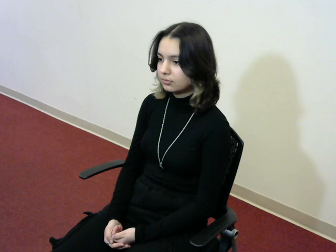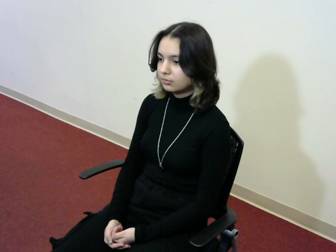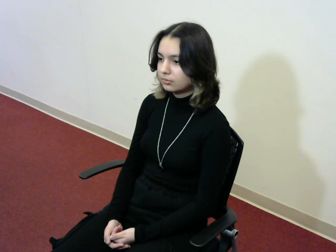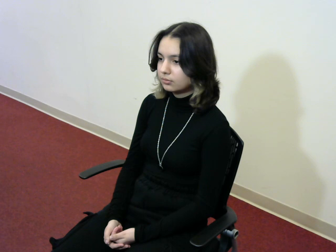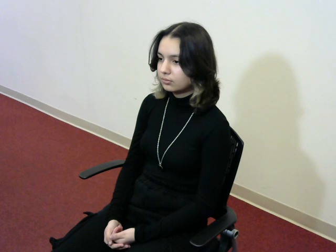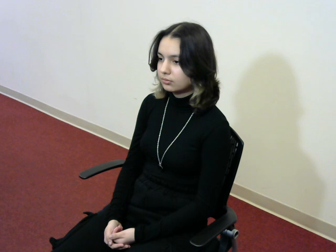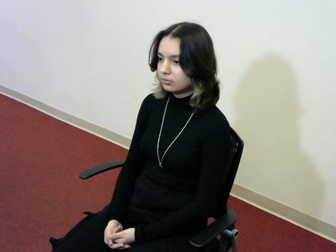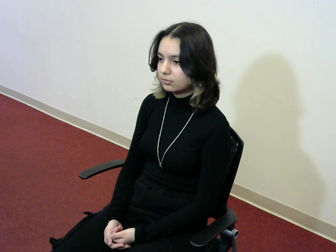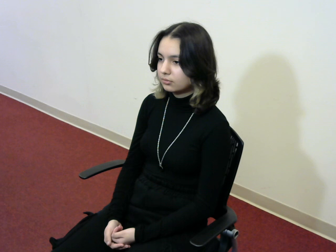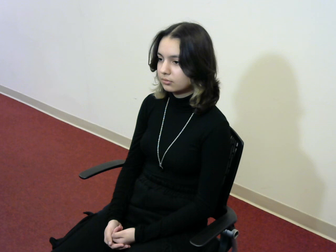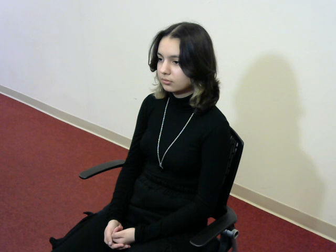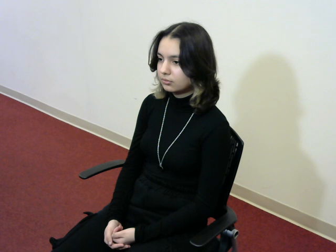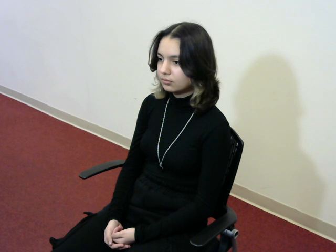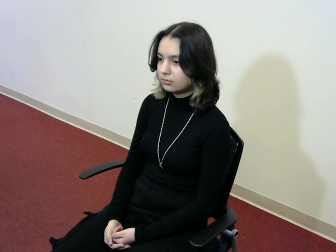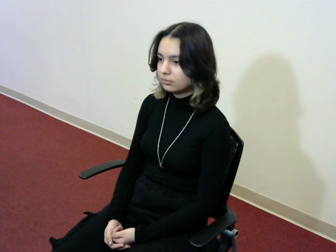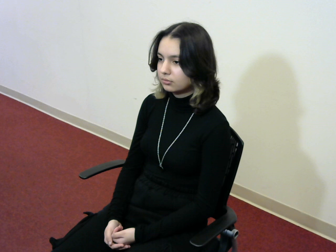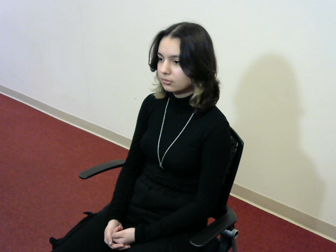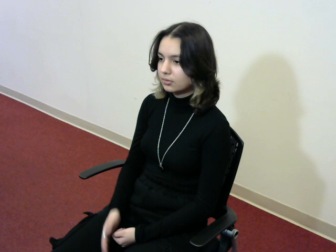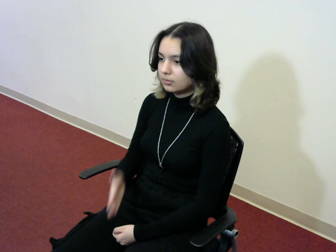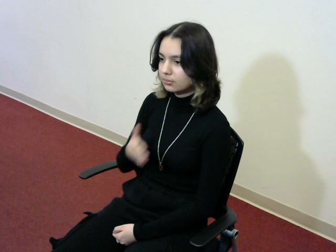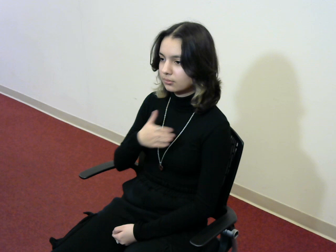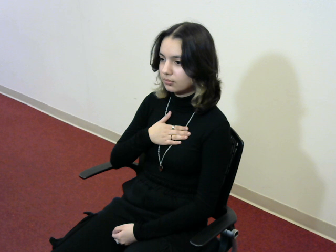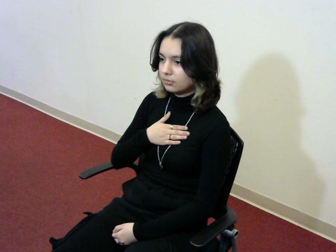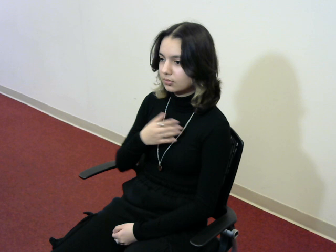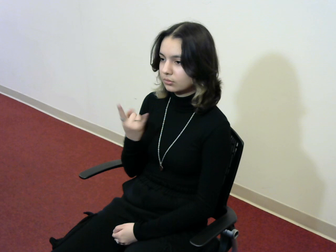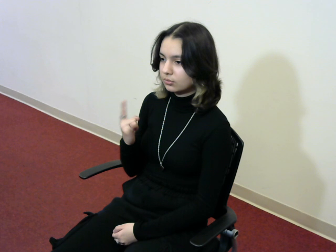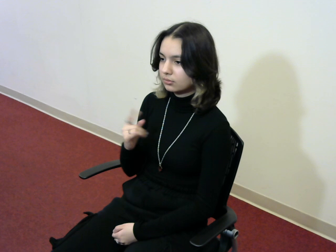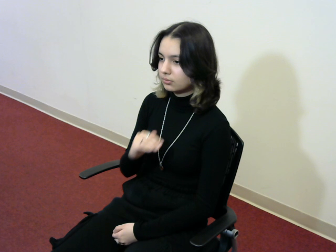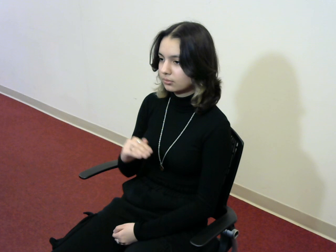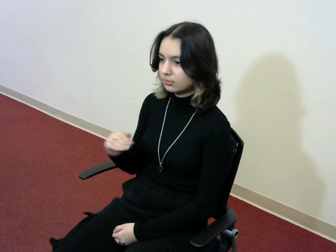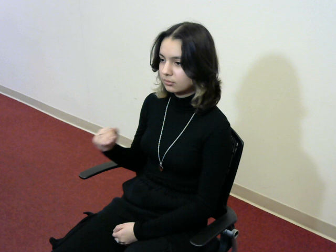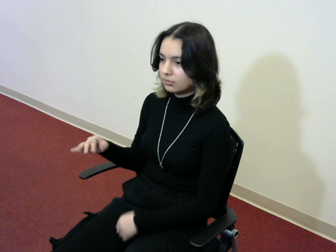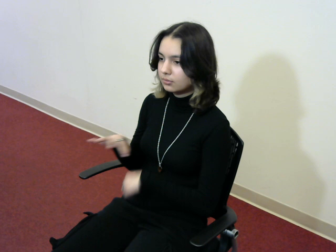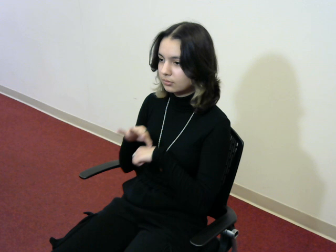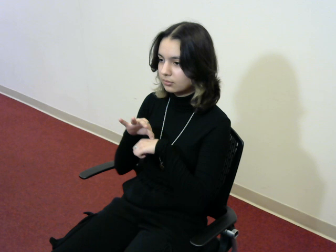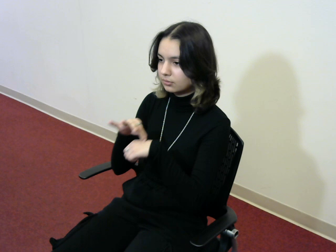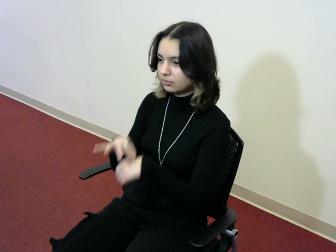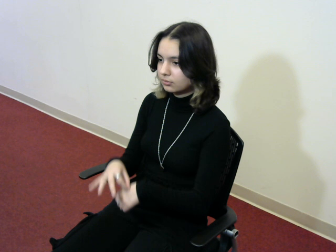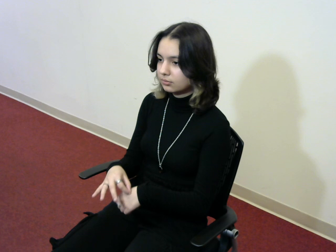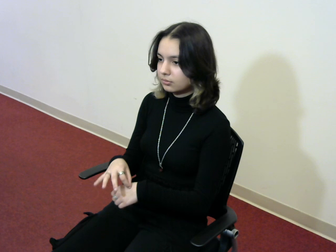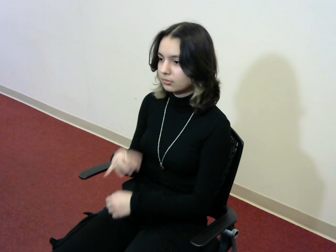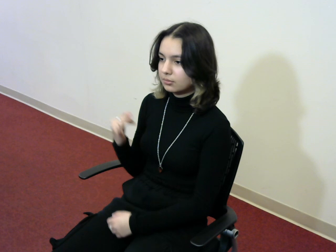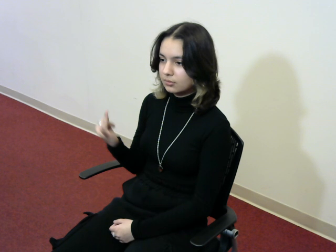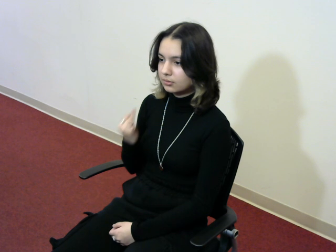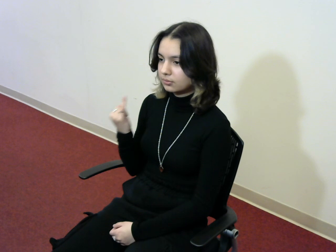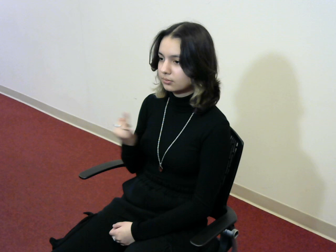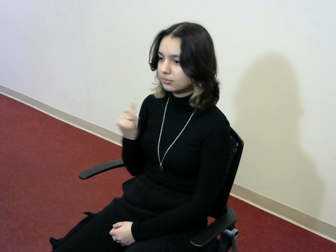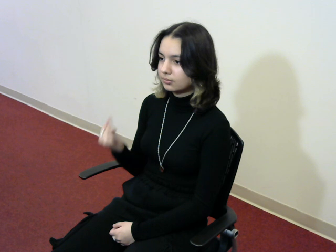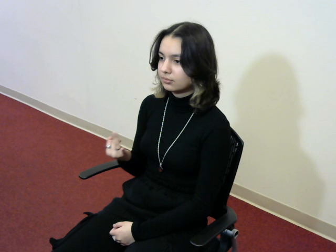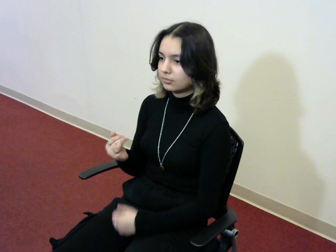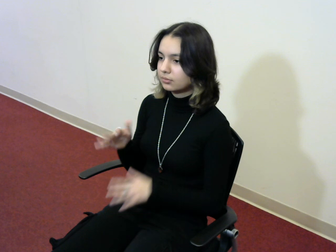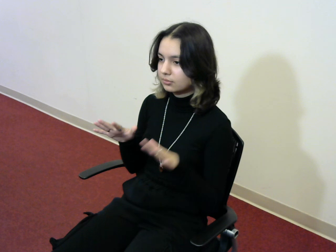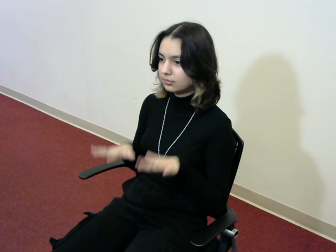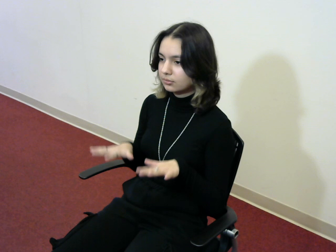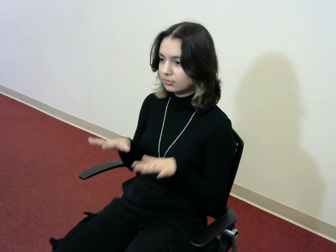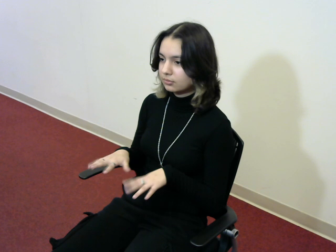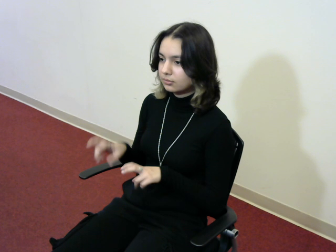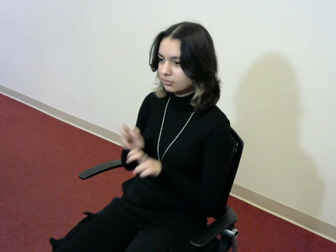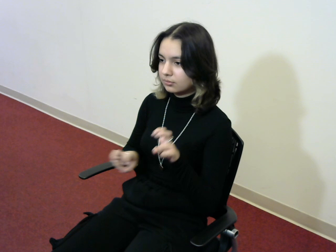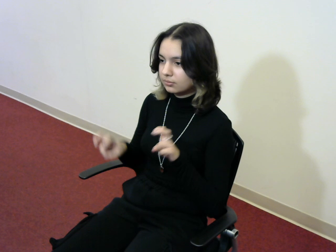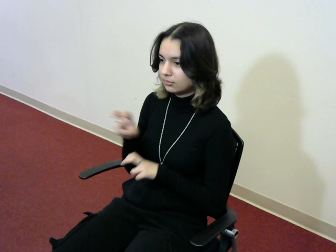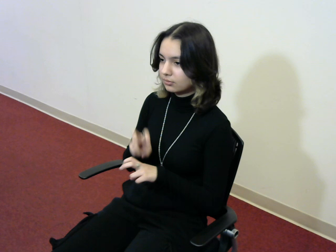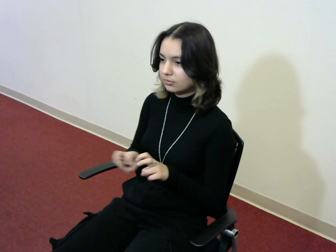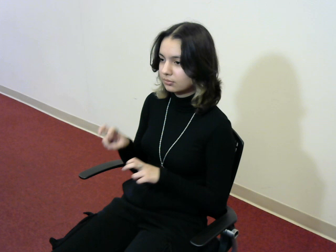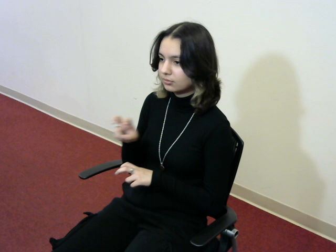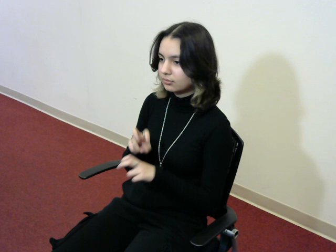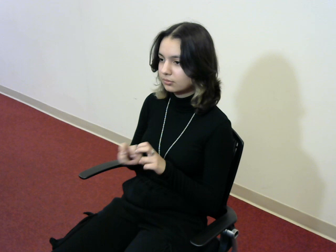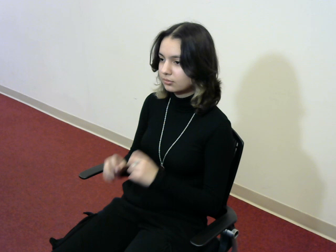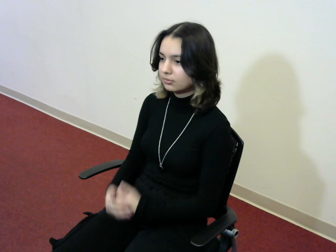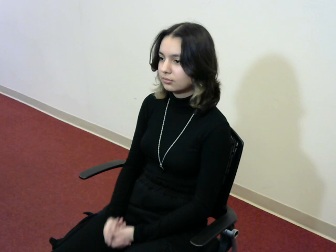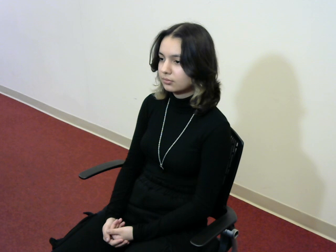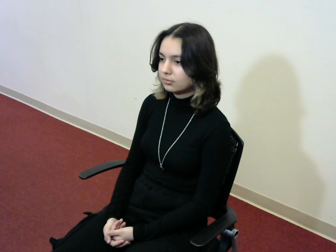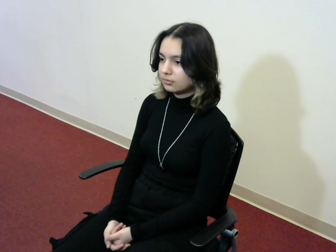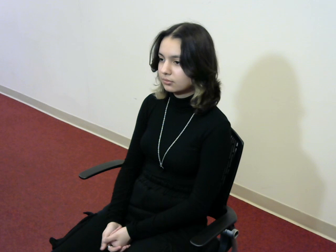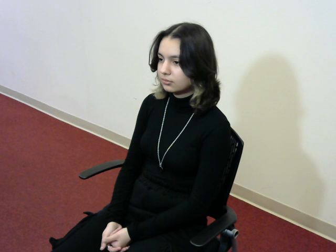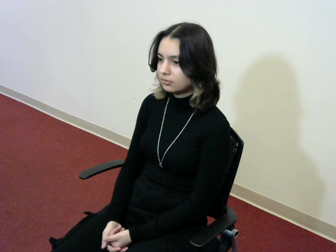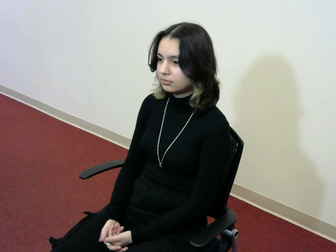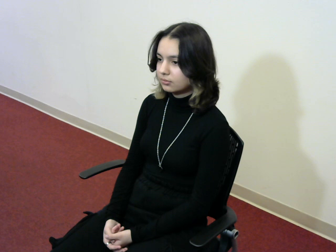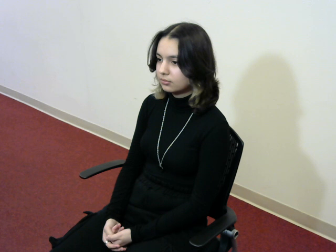Mən uşaqlarımı aparmağa maraqlı yer axtarıram